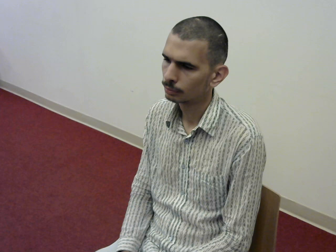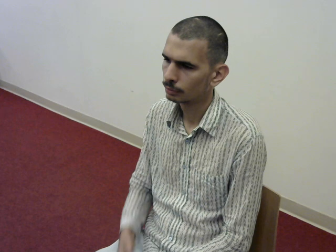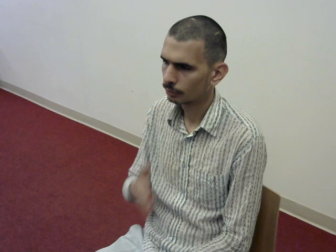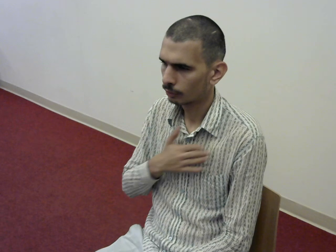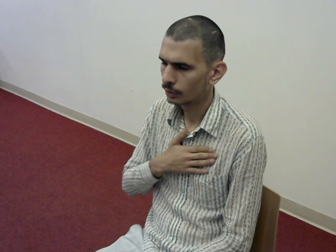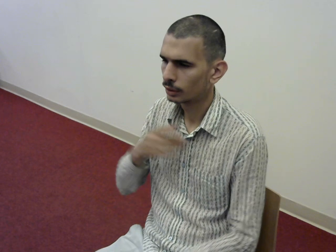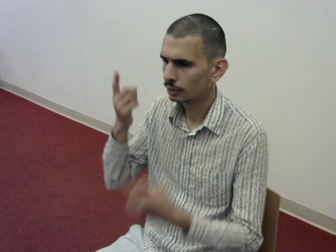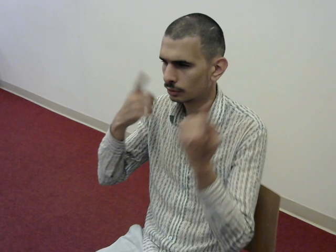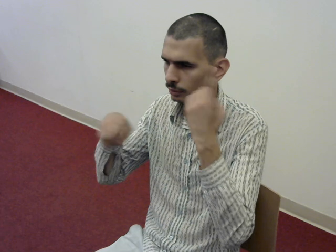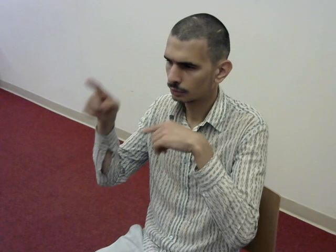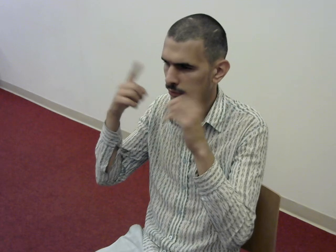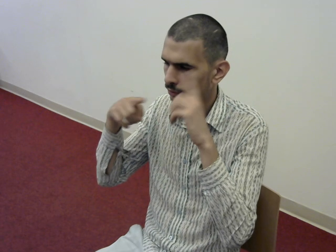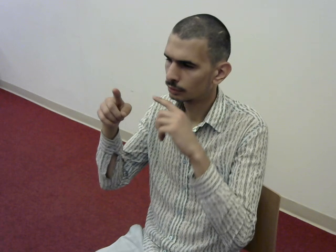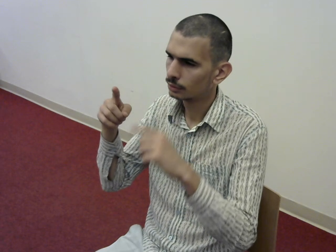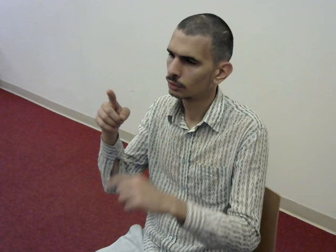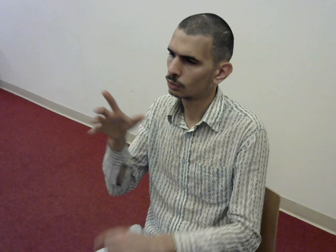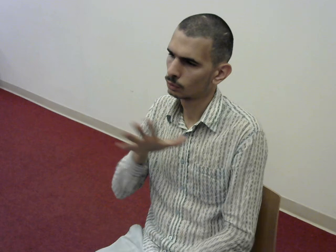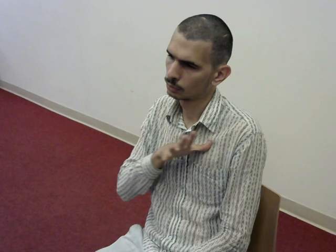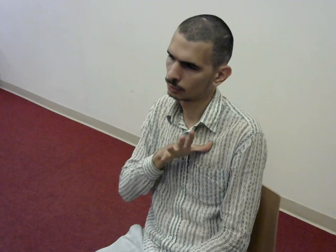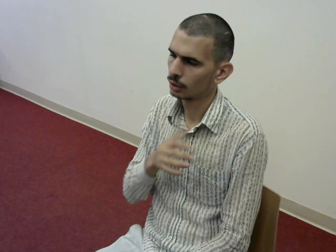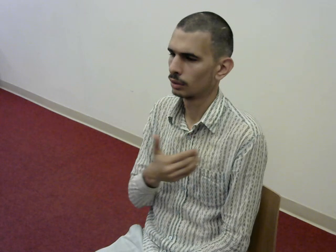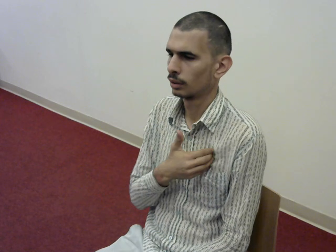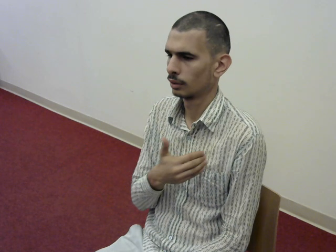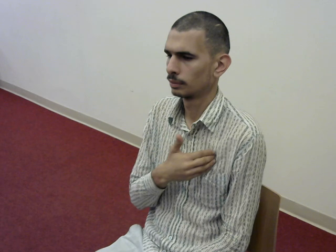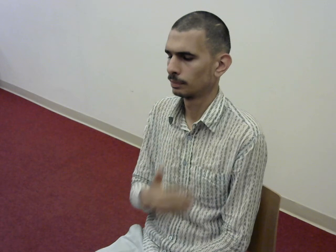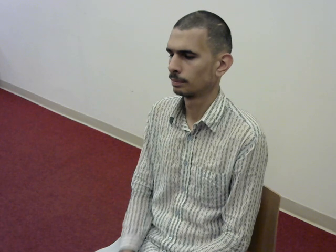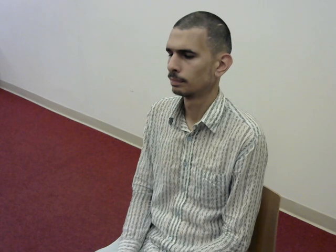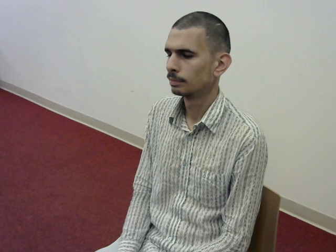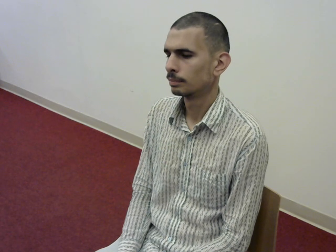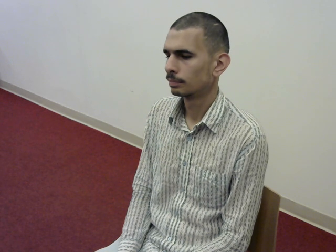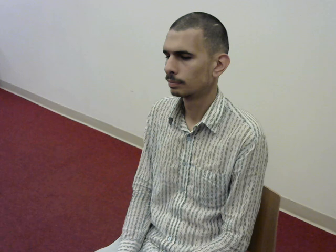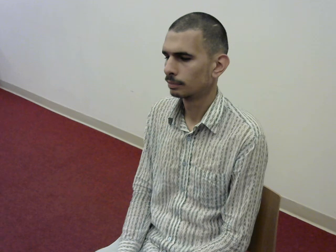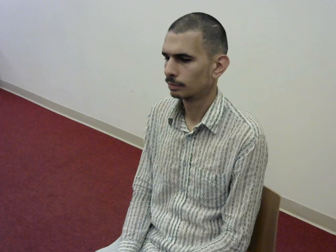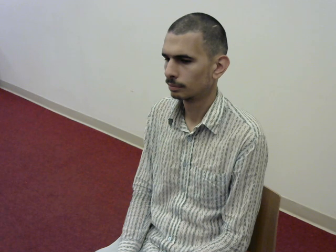Mən dizayner olmaq istəyirəm